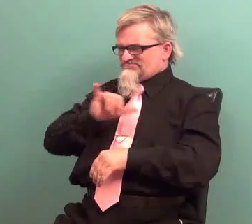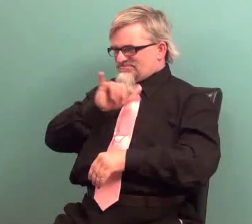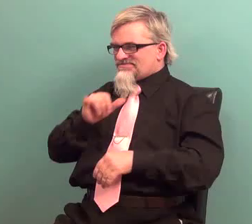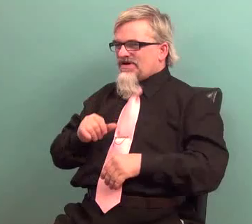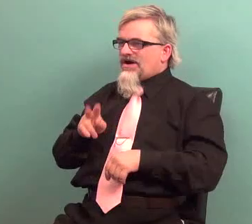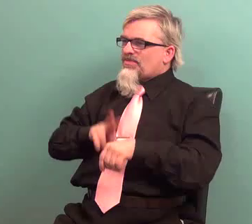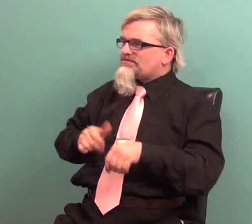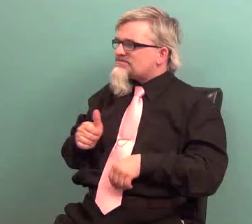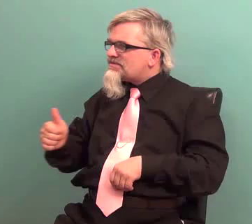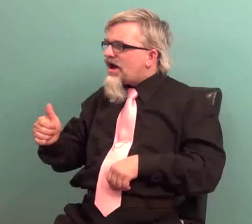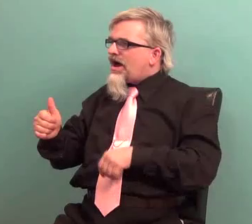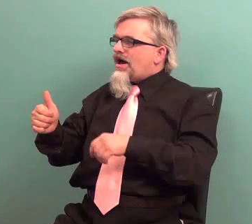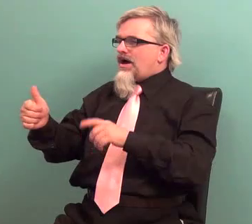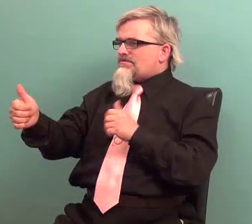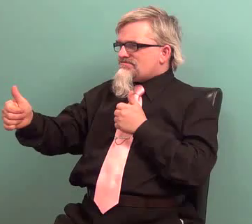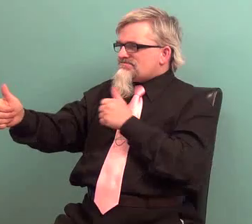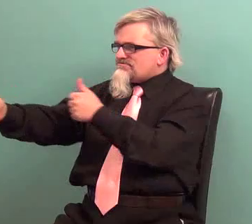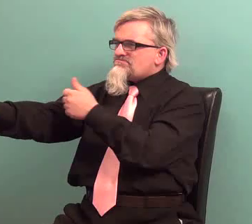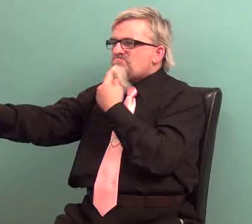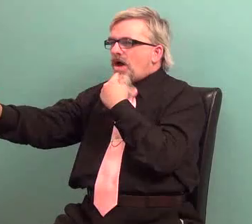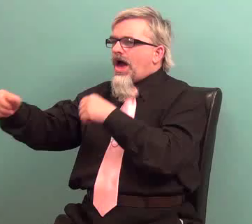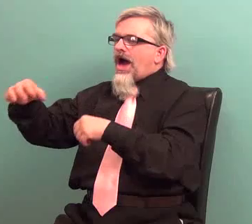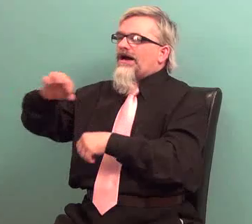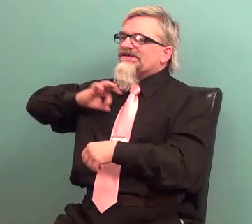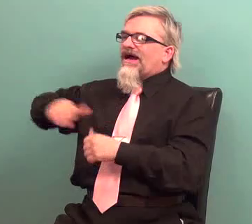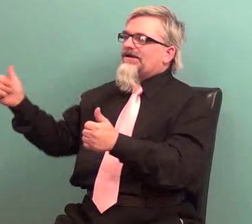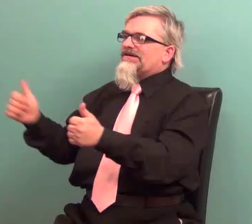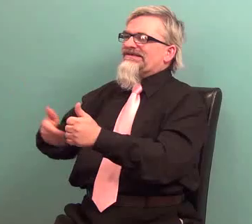Policjant idzie za nim i widzi, że syn podchodzi do Charliego, a tamten go odgania.